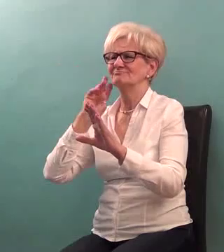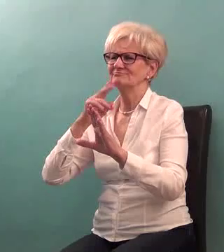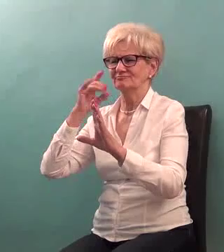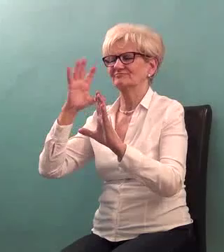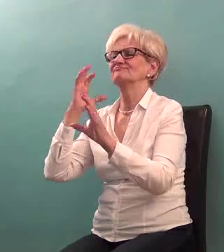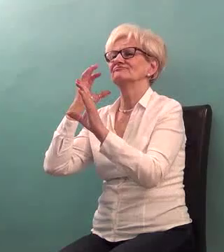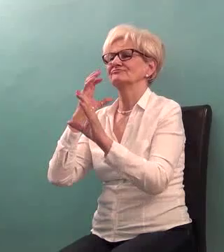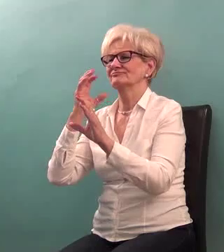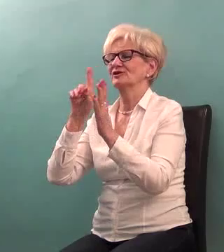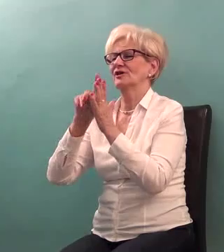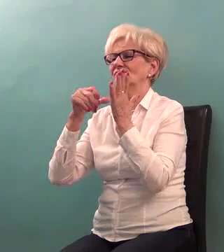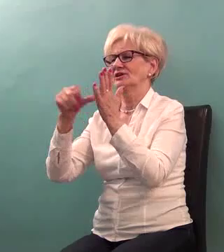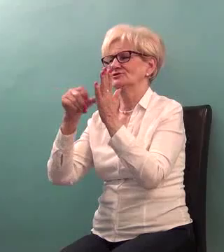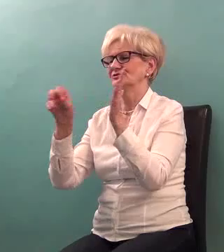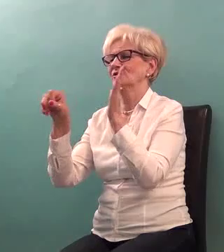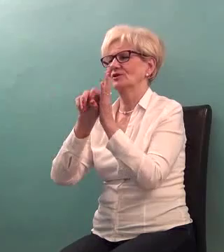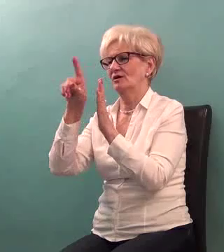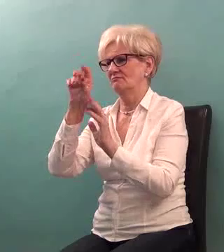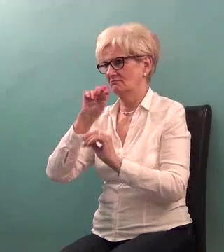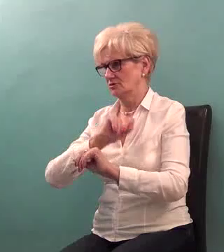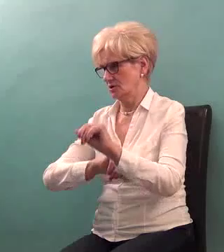Autobus jedzie na wycieczkę do Włoch.